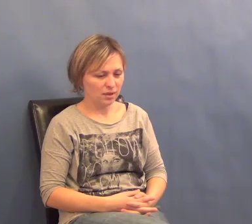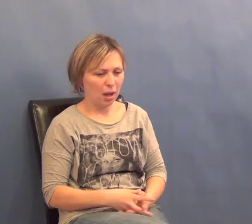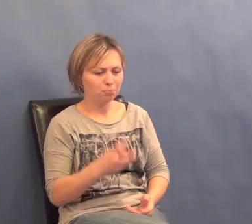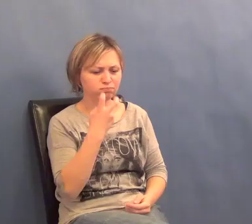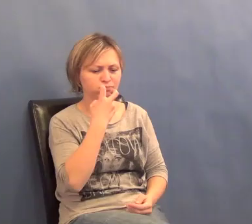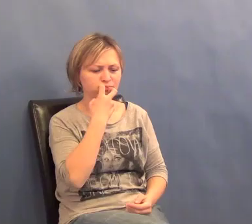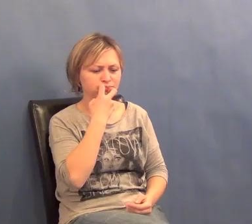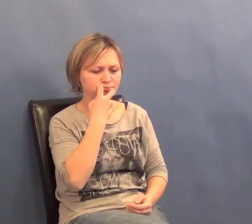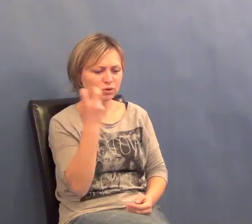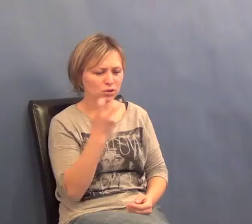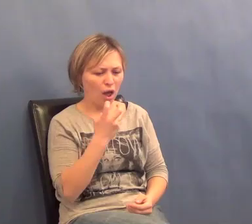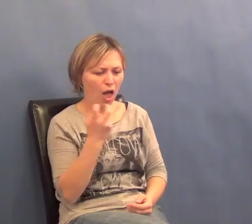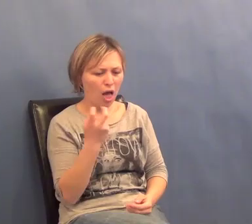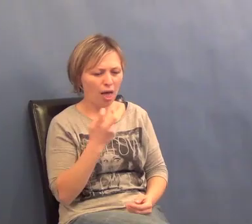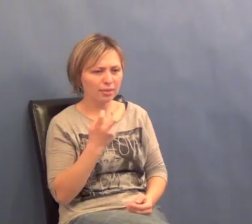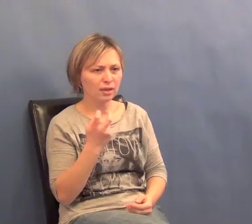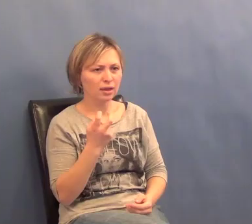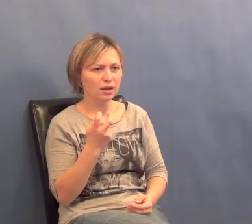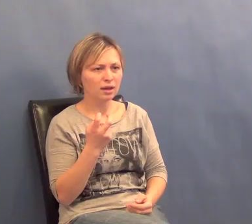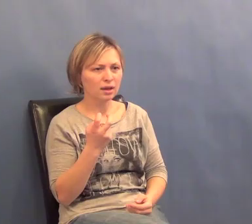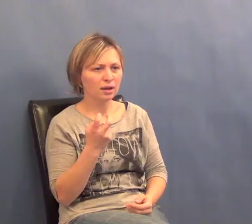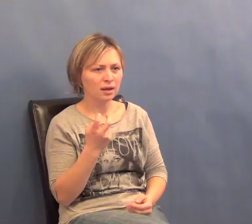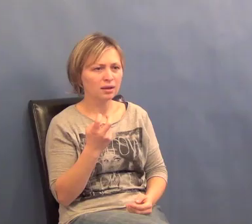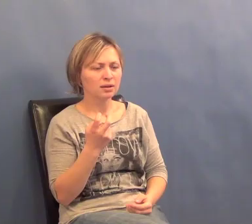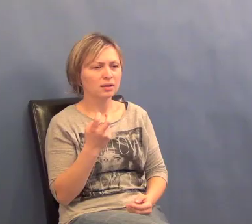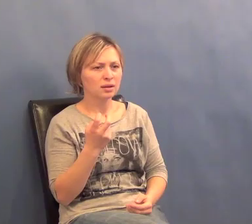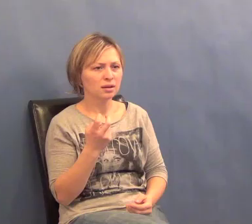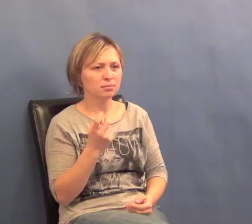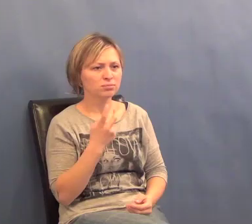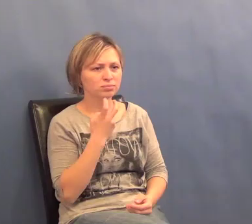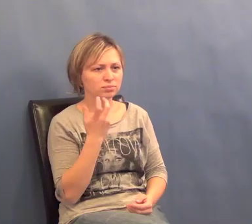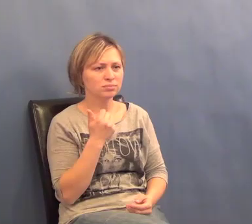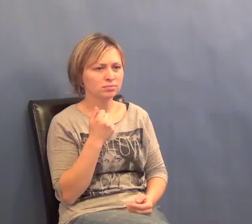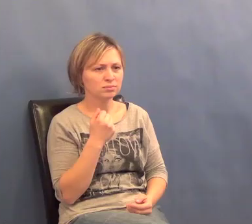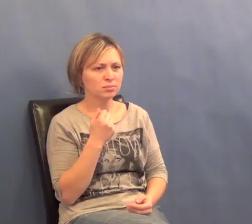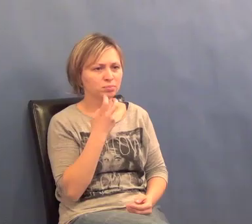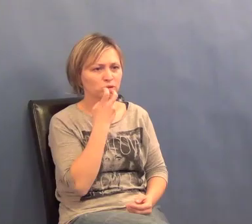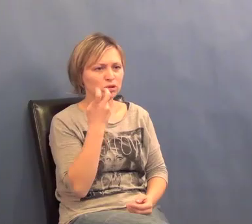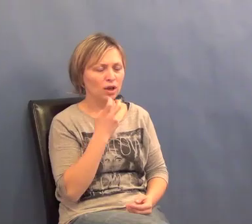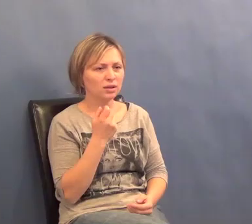Prąd, prąd.